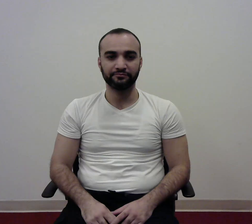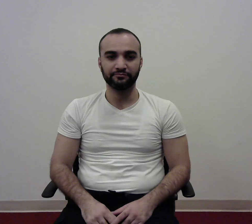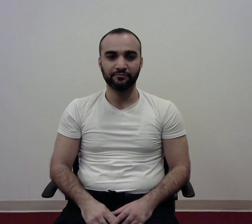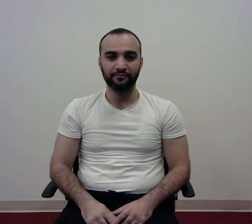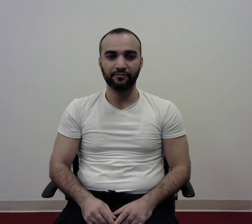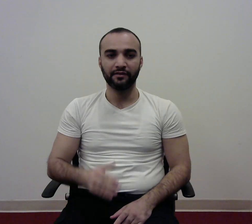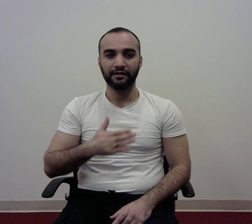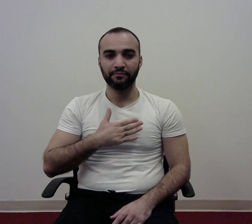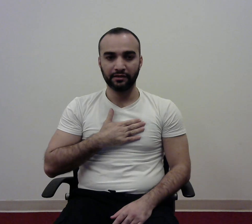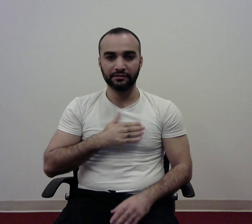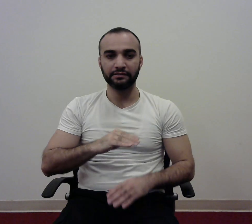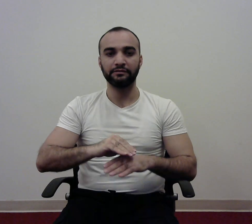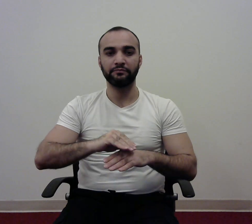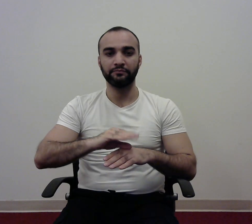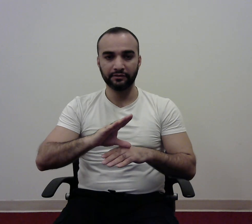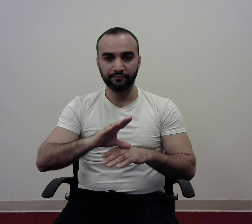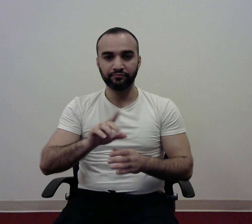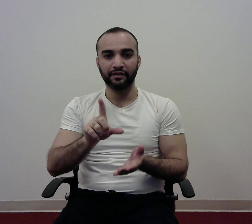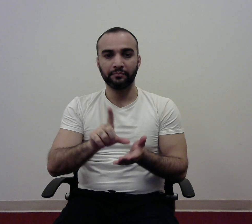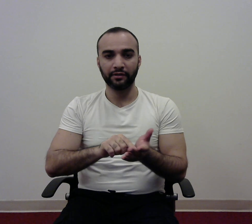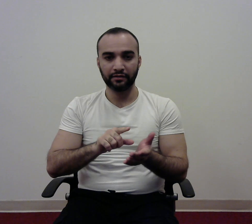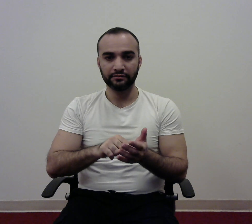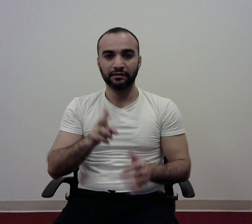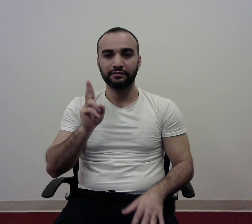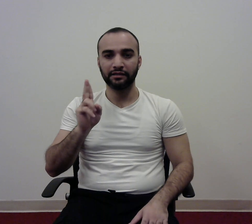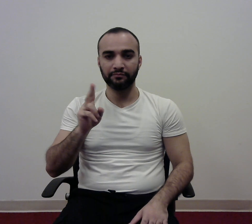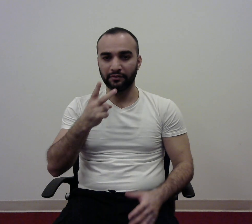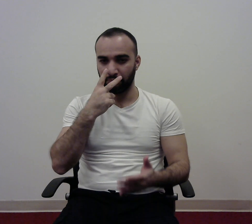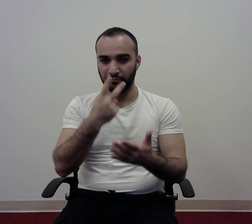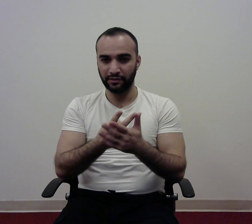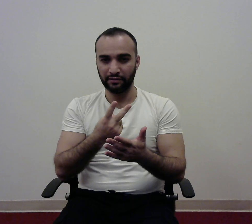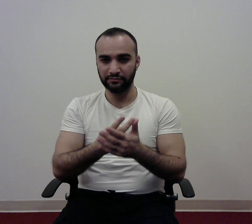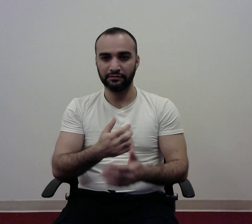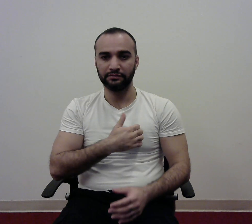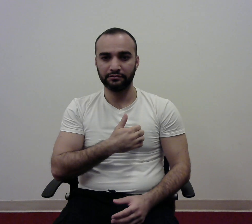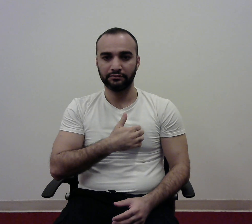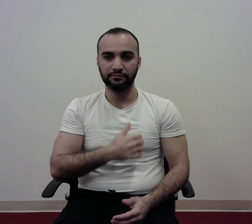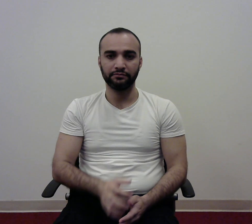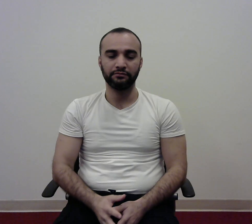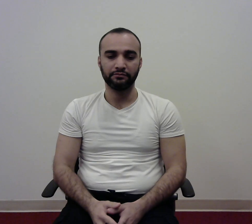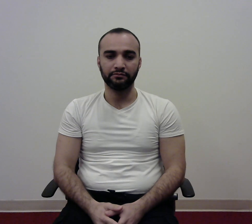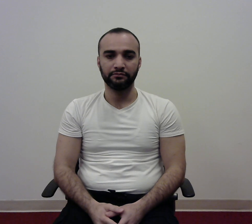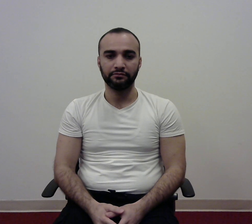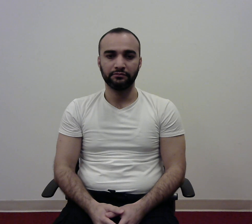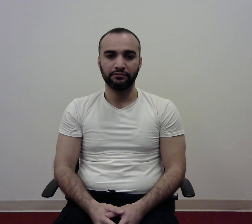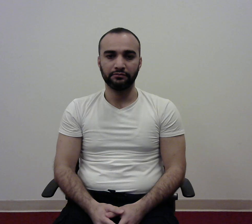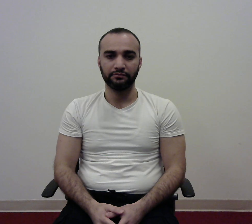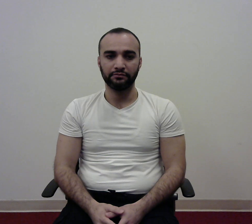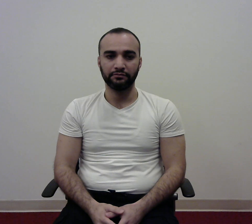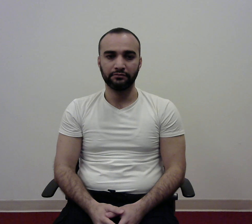Mən yığılmış pensiya kapitalıma baxmaq istəyirəm